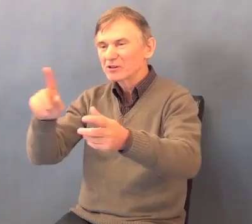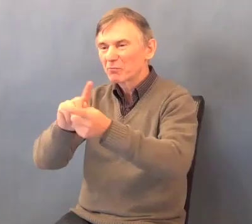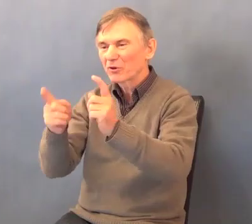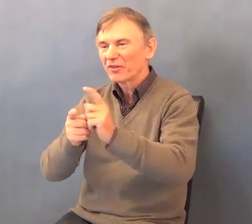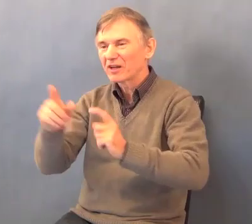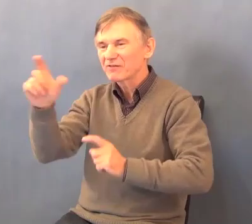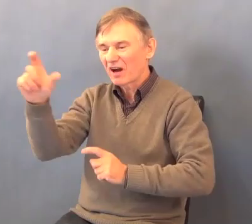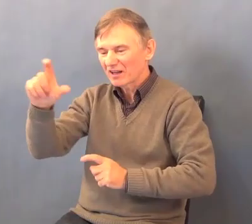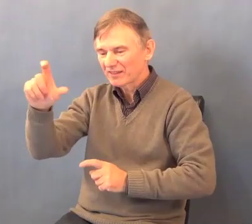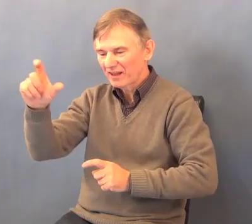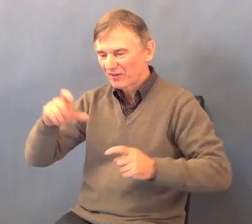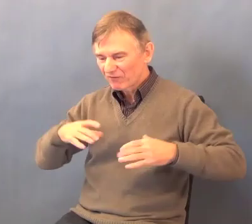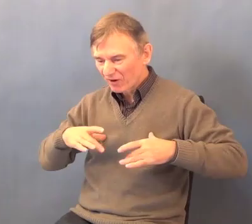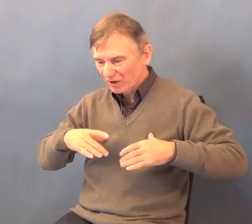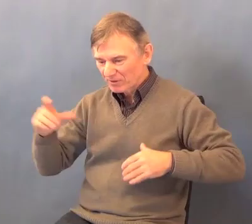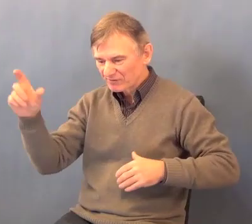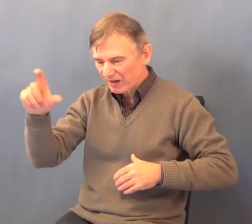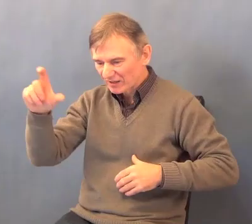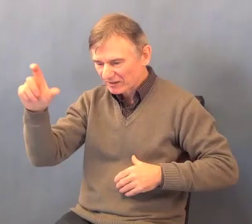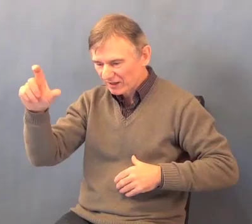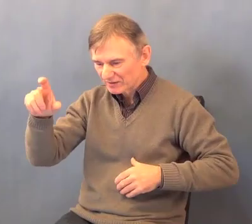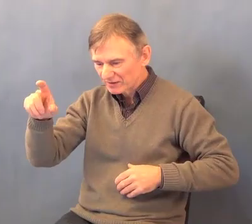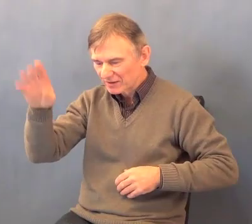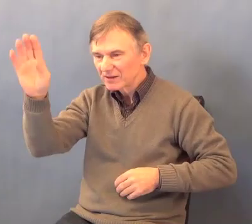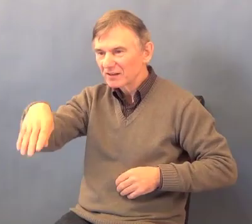Można spotkać się w czwartek, wolne masz?